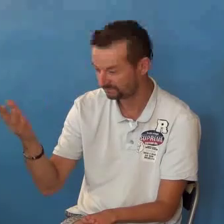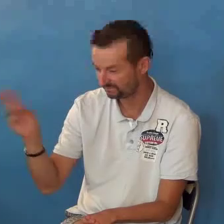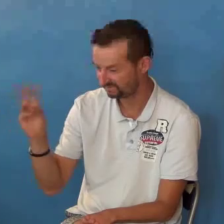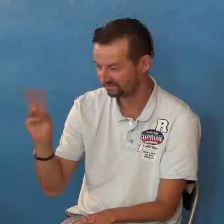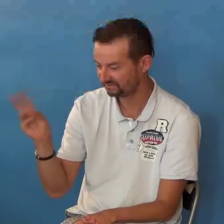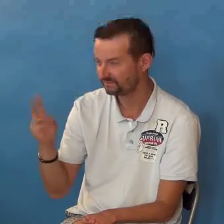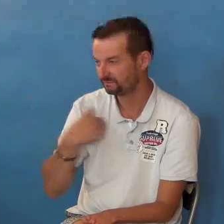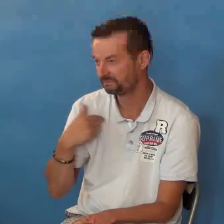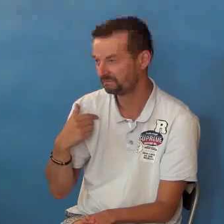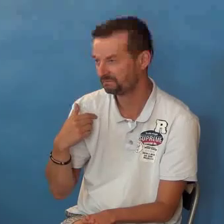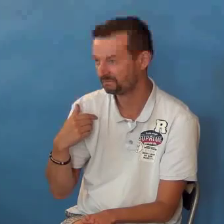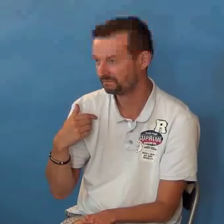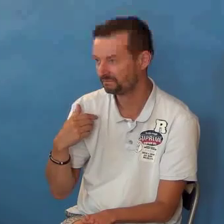We wtorek ja...